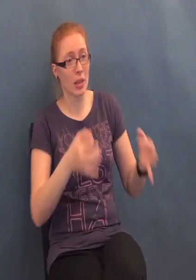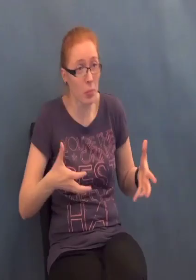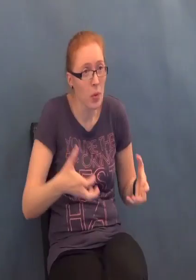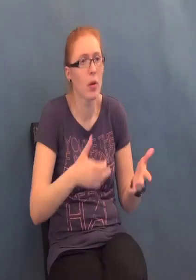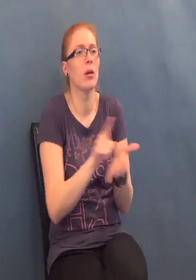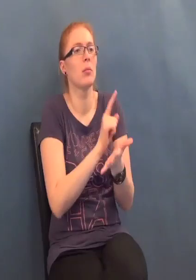A samochody zatrzymają się?